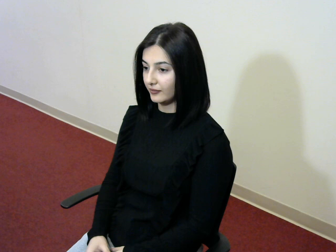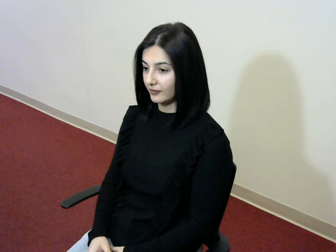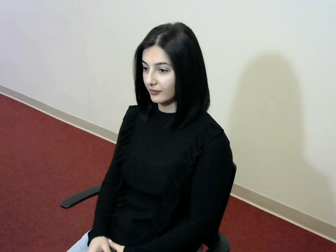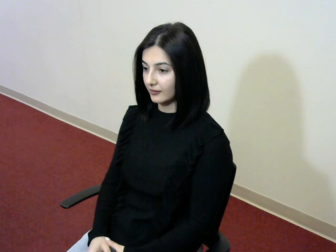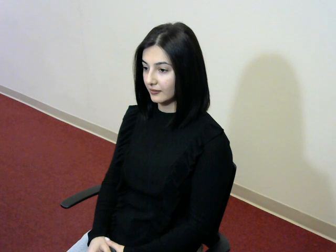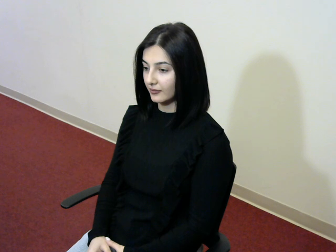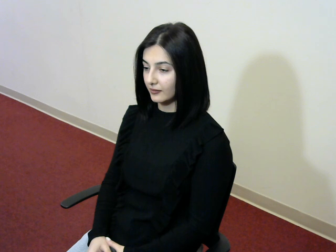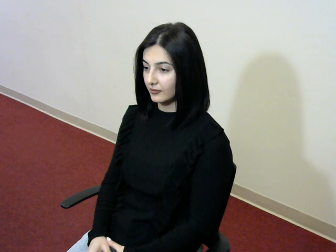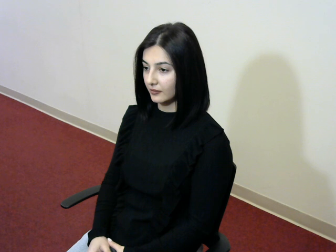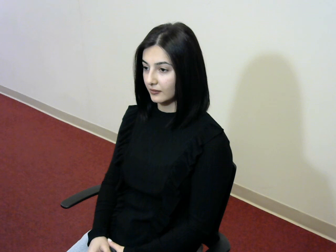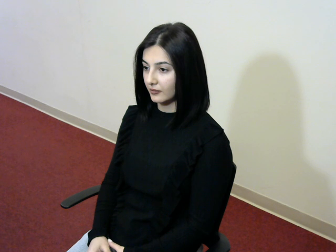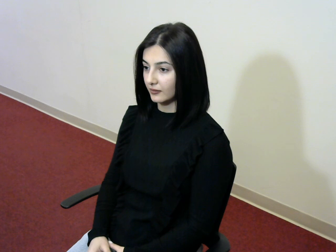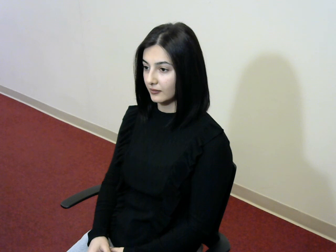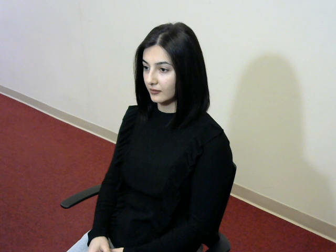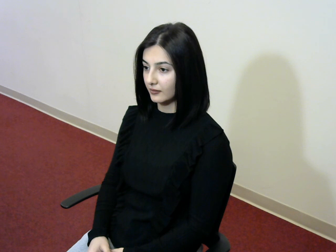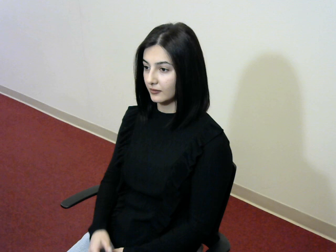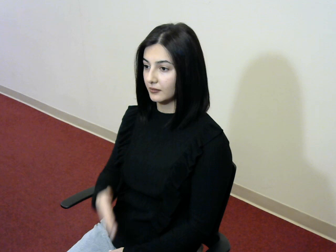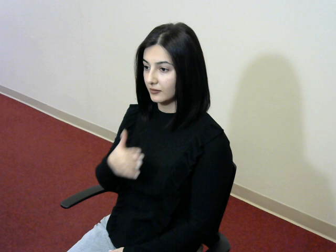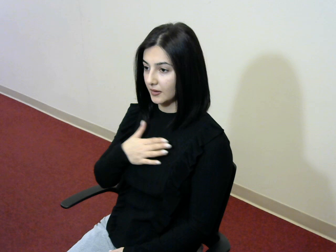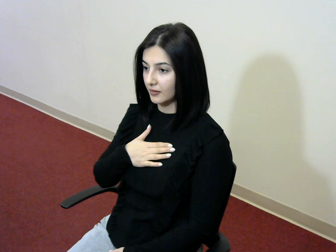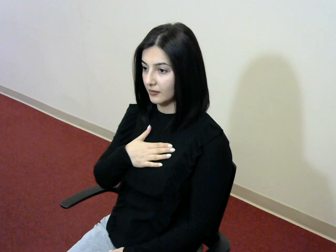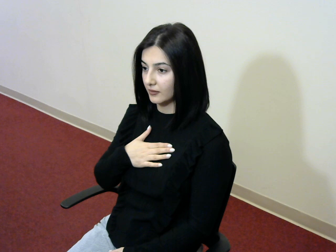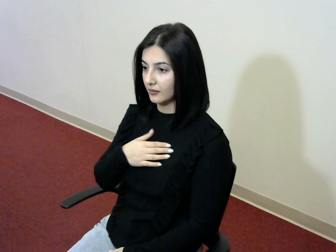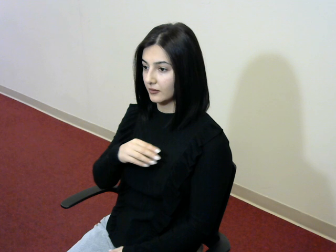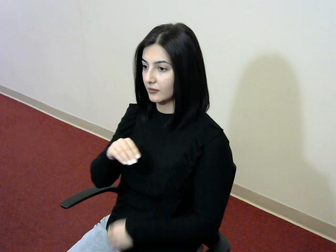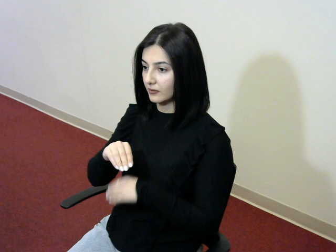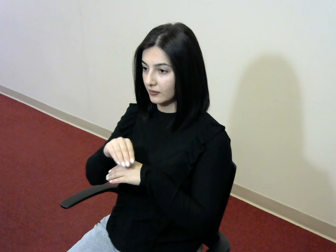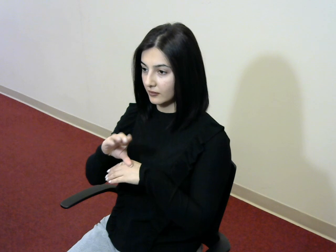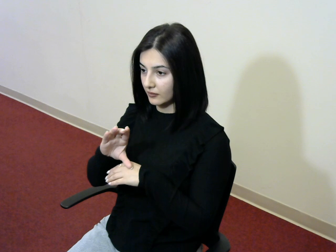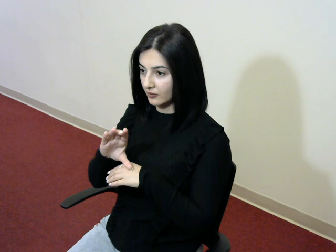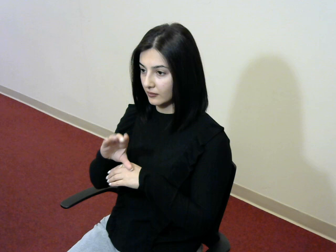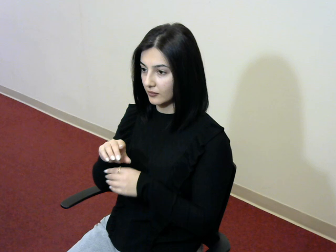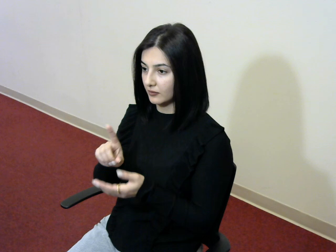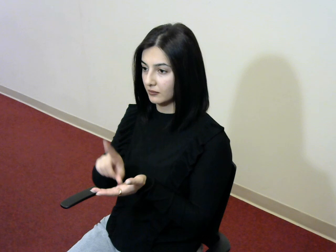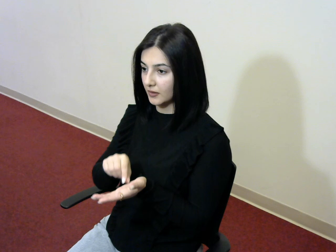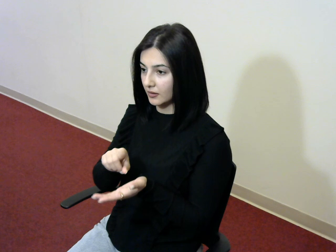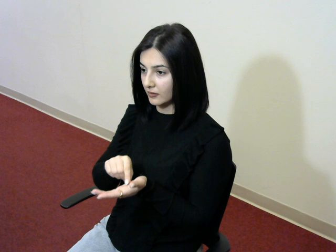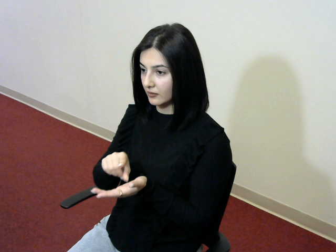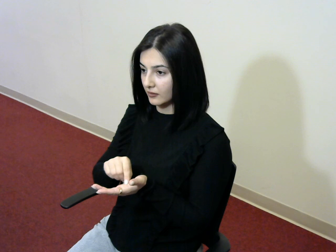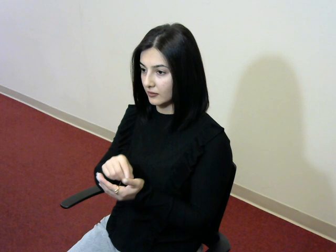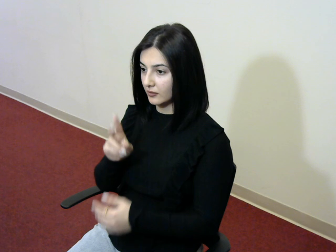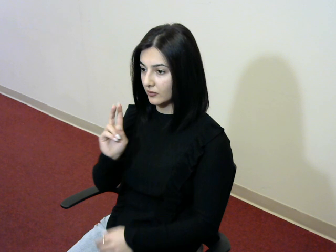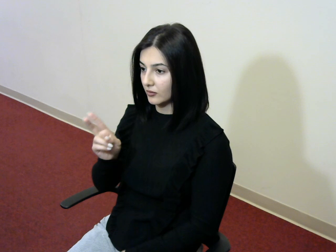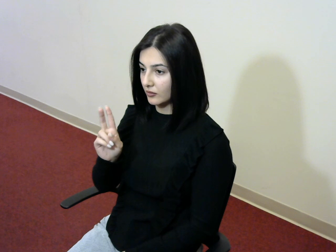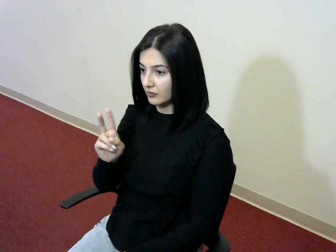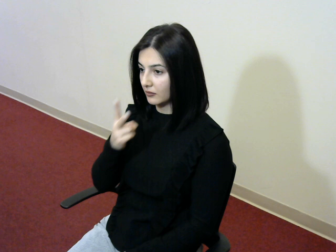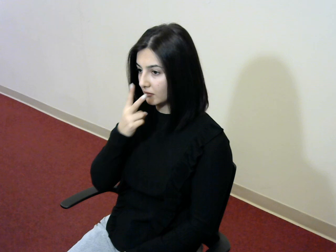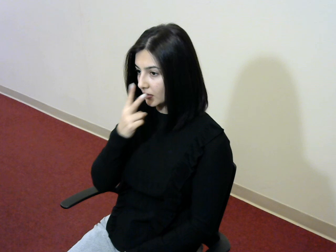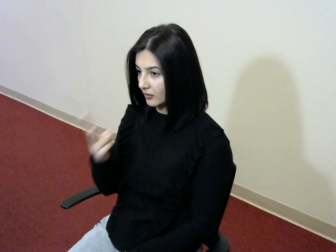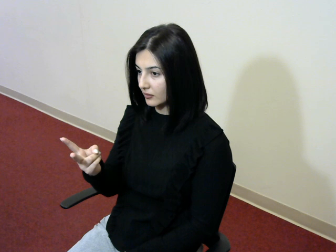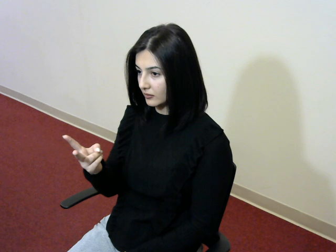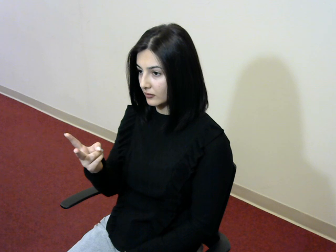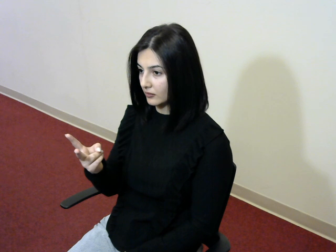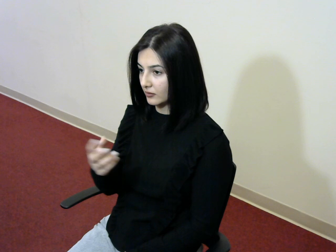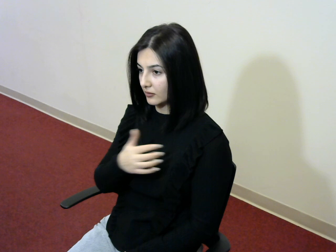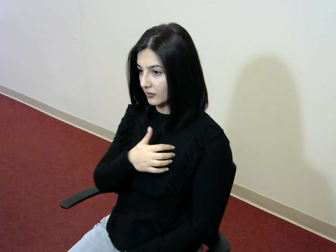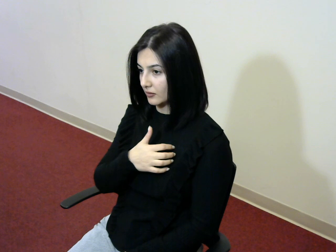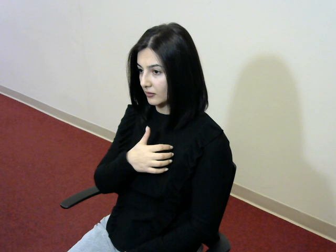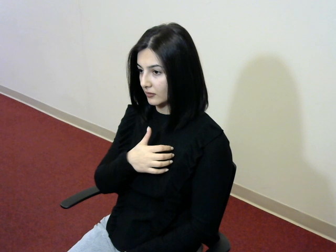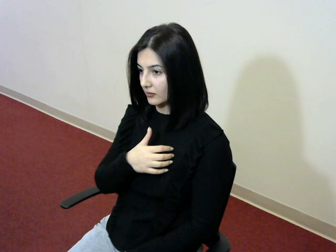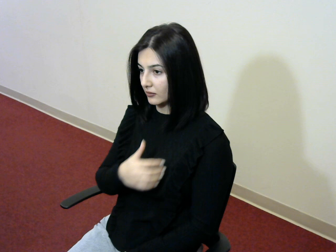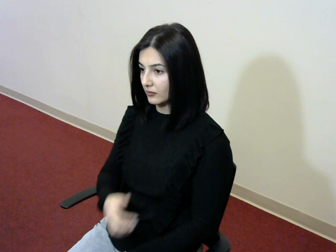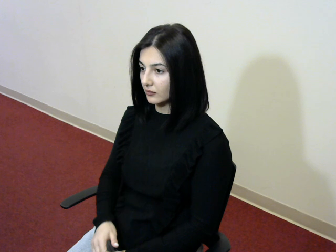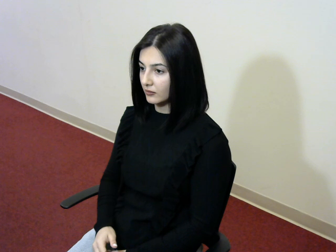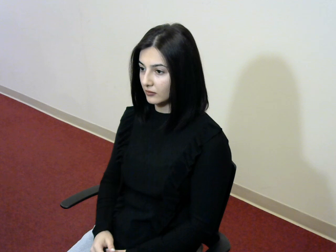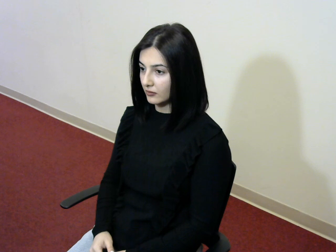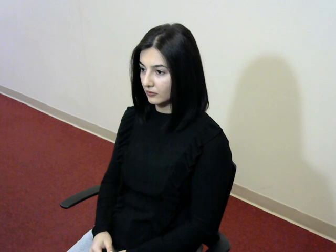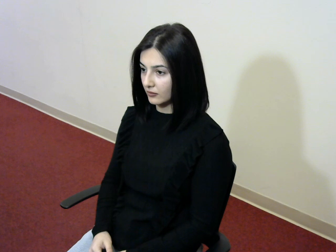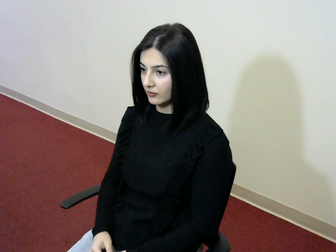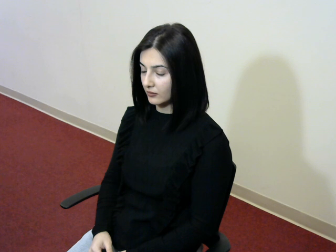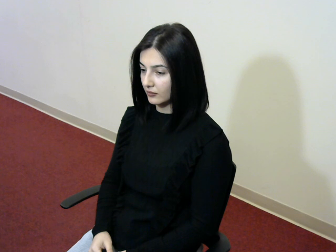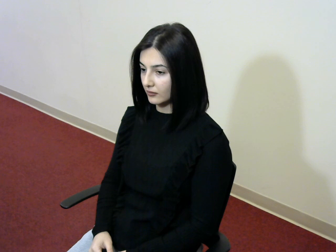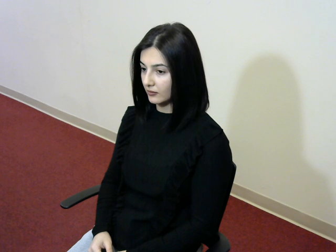Mən yığılmış pensiya kapitalıma baxmaq istəyirəm